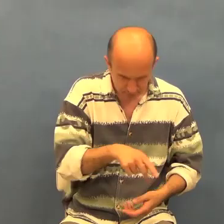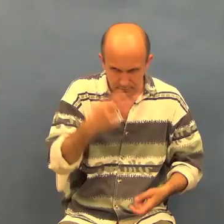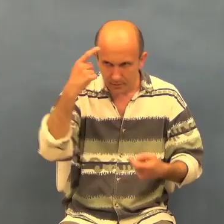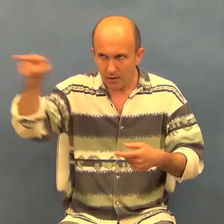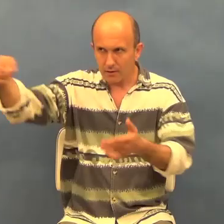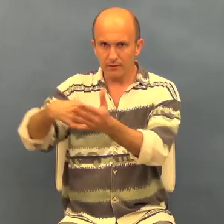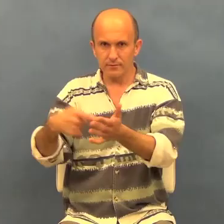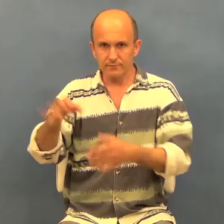To on rzucił.